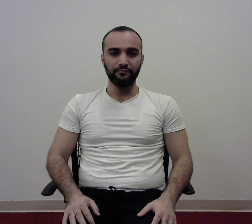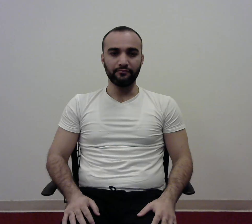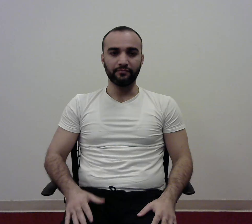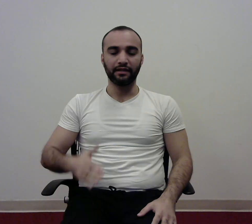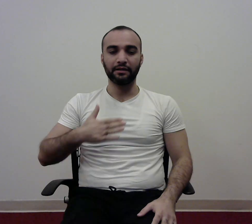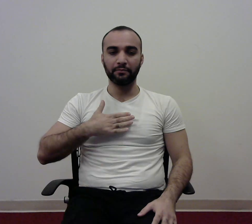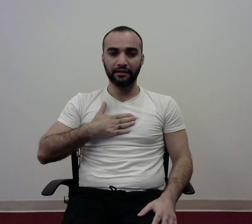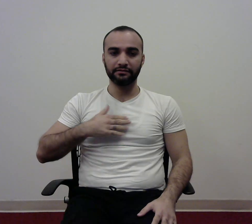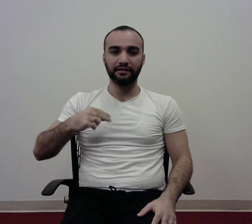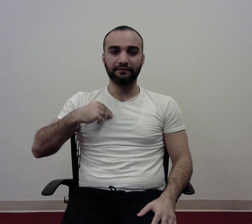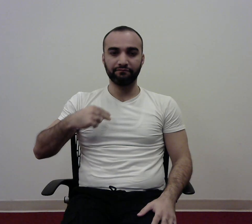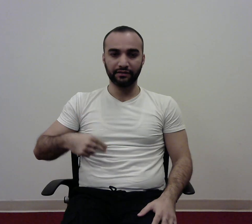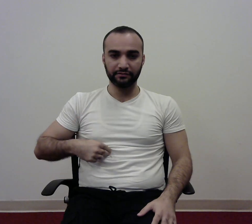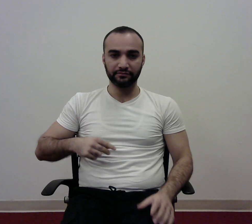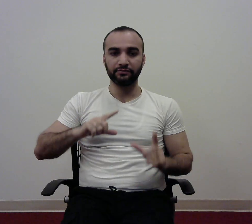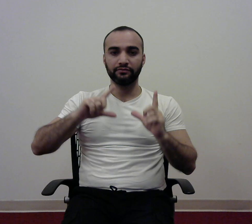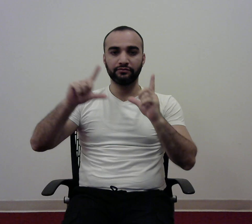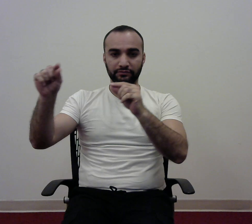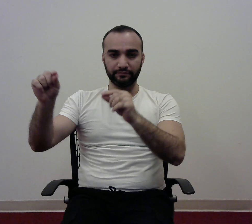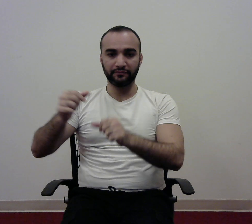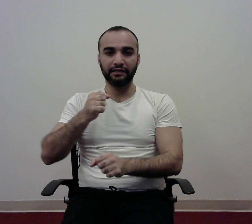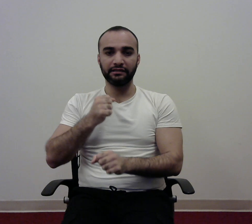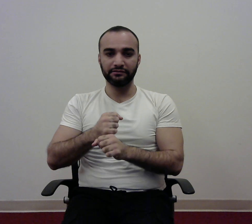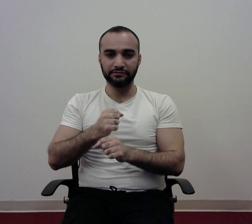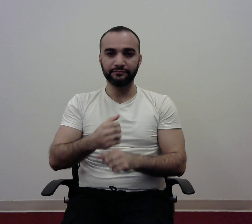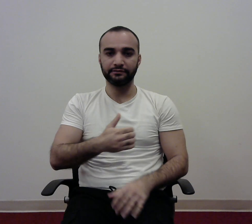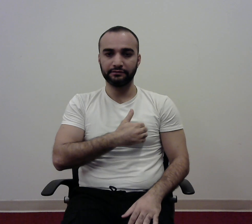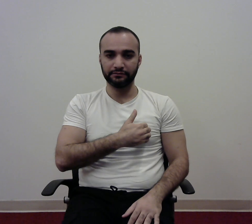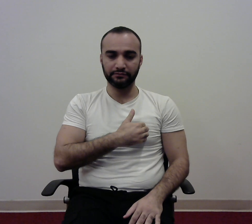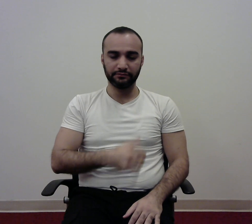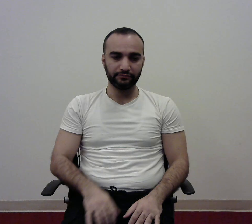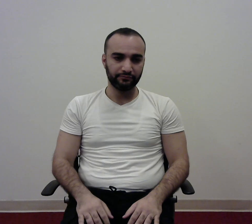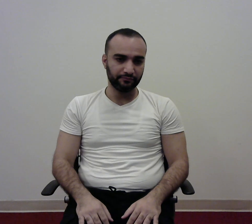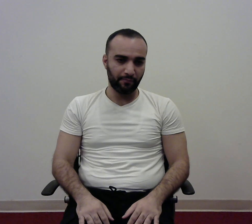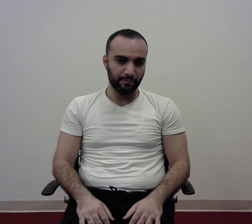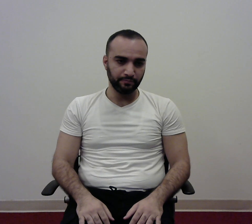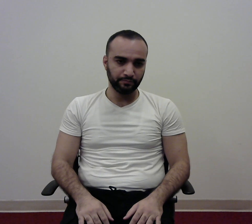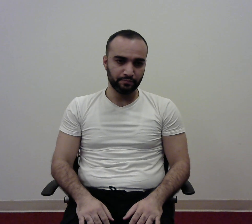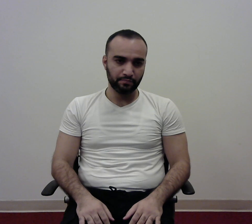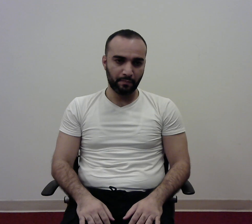Mən Fransaya səyahet etmək istəyirəm